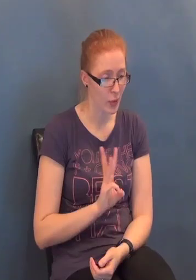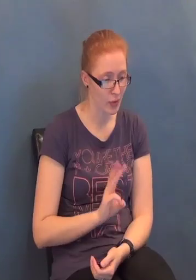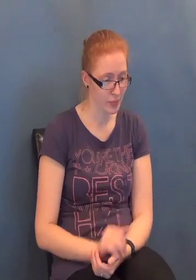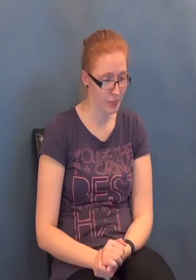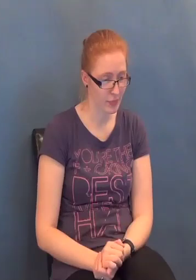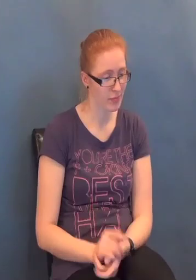Wtorek.